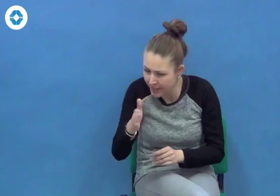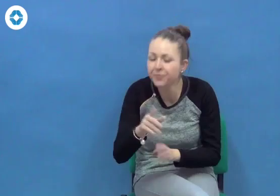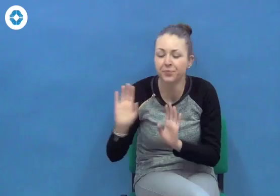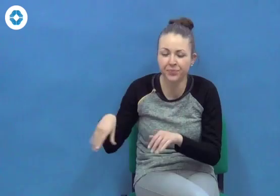Dobrze.